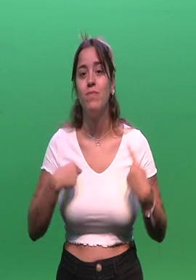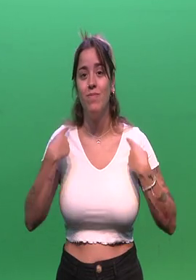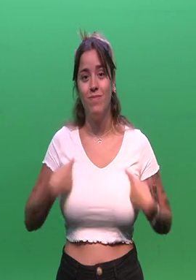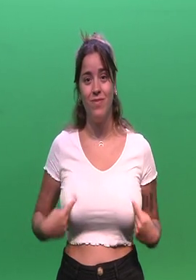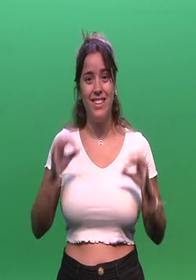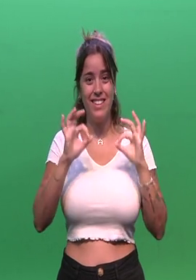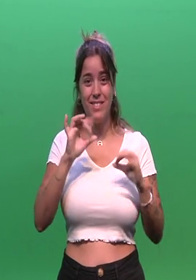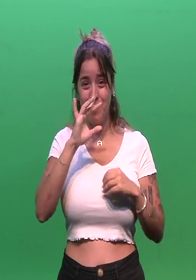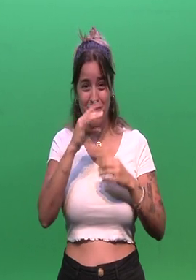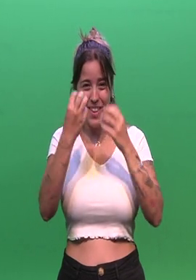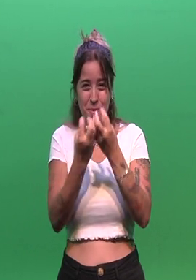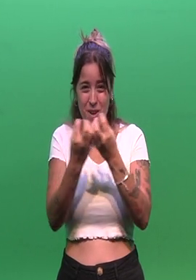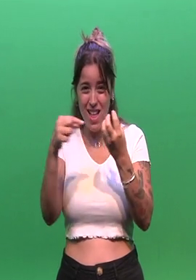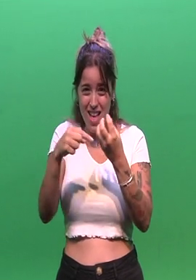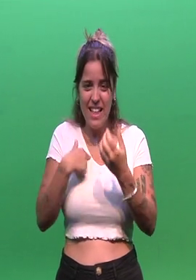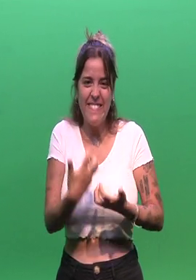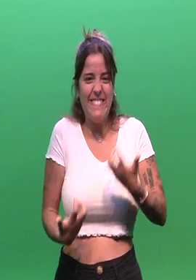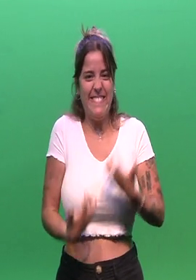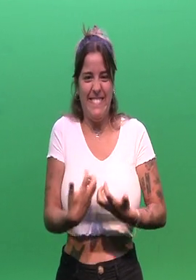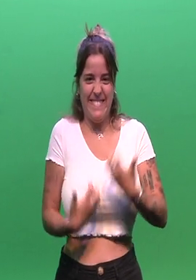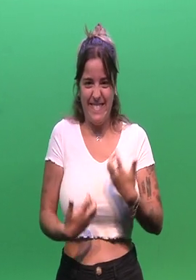Sento que em piquen els testicles.